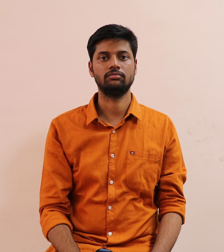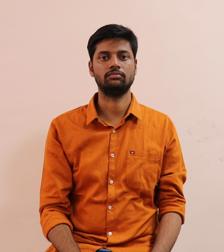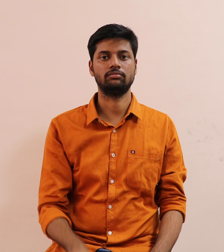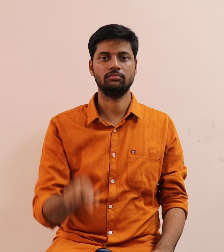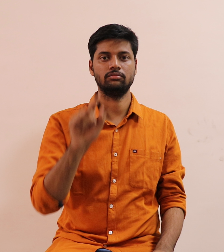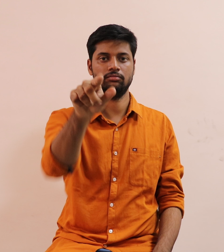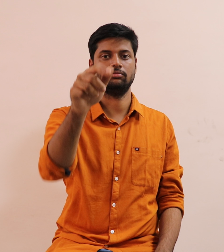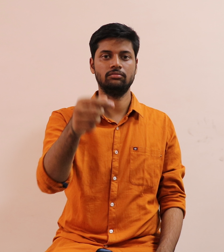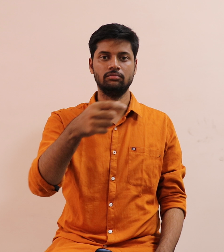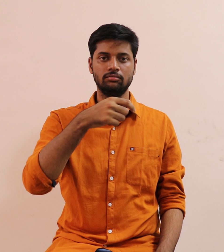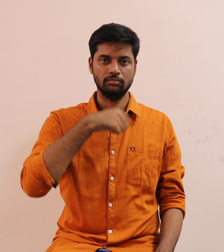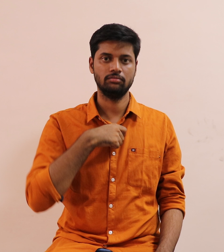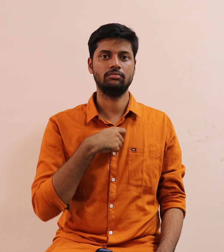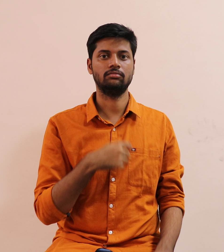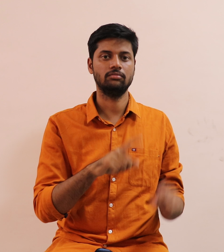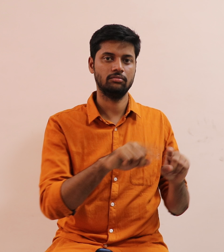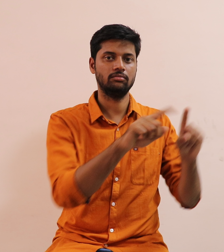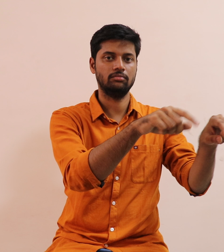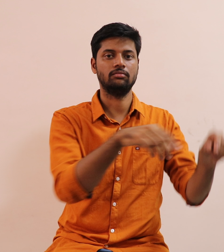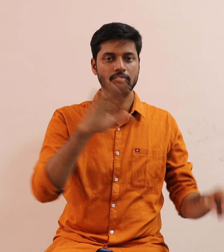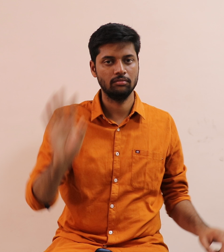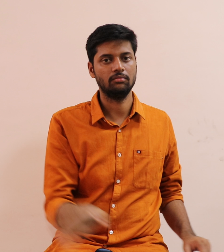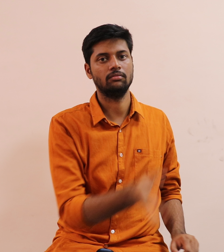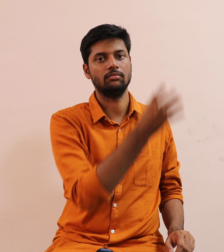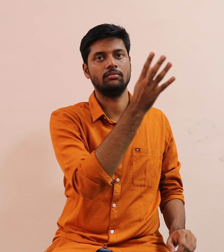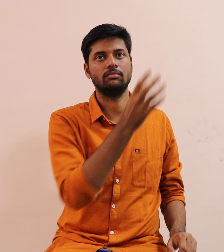shall we go outside